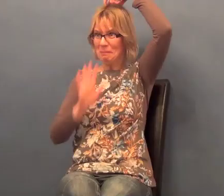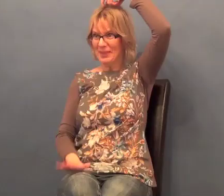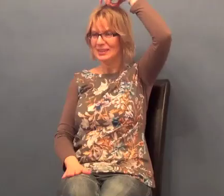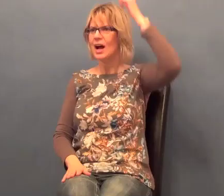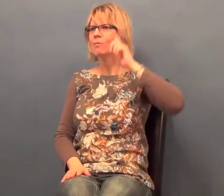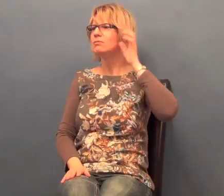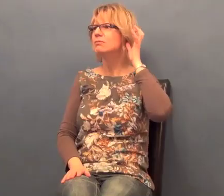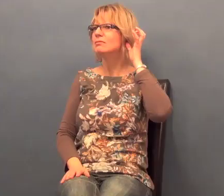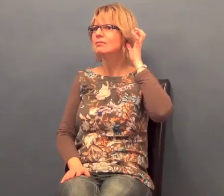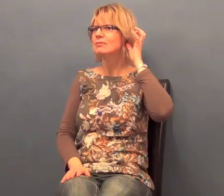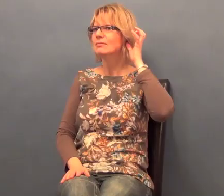Chłopiec coś usłyszał.